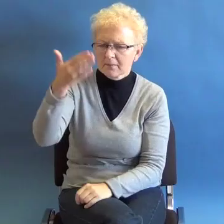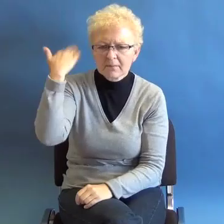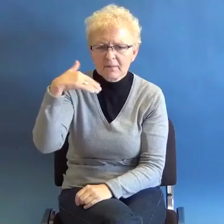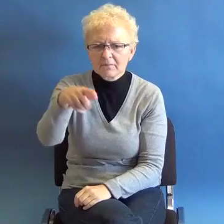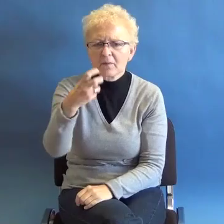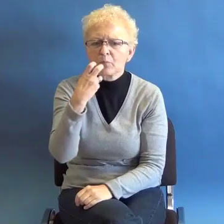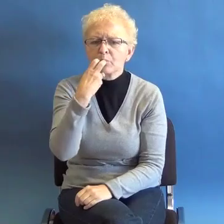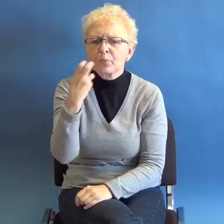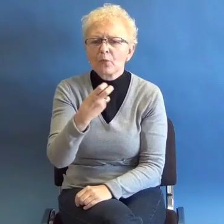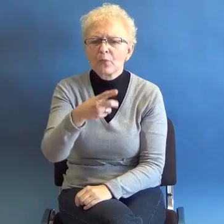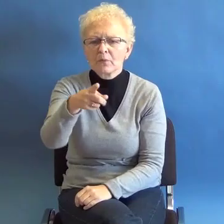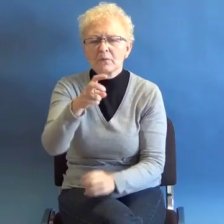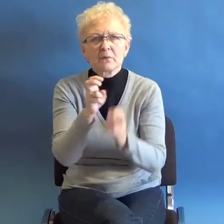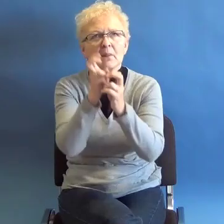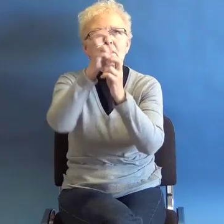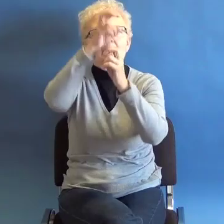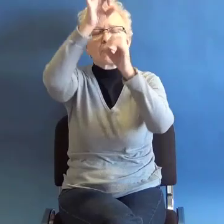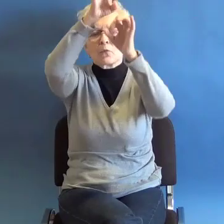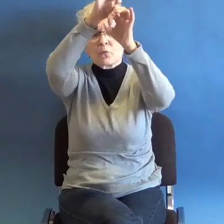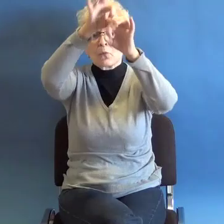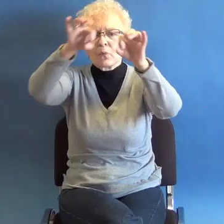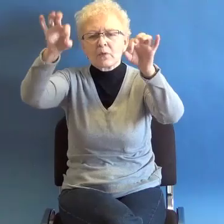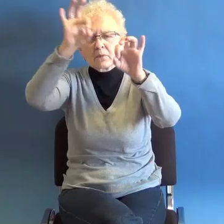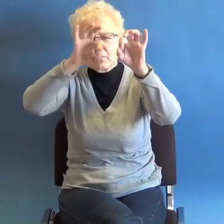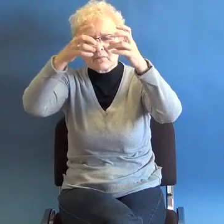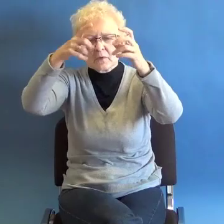Wspinał się na słup wysokiego napięcia, żeby naprawić kabel.